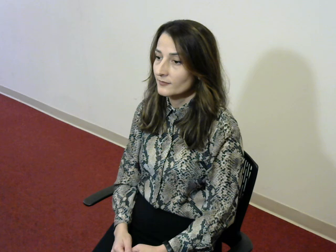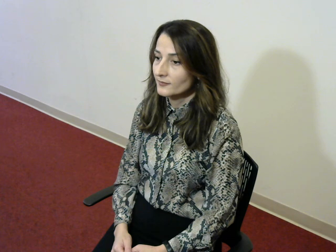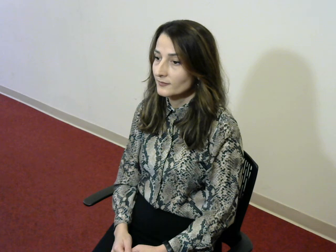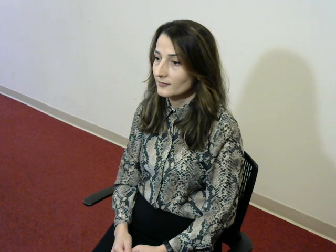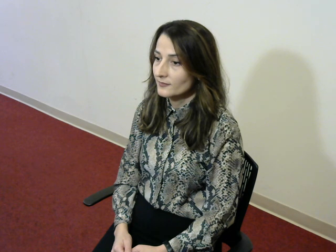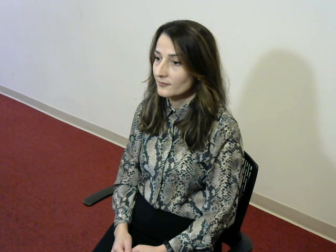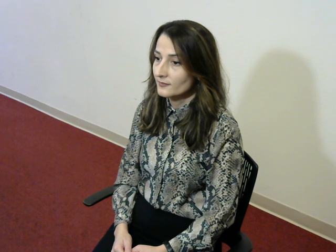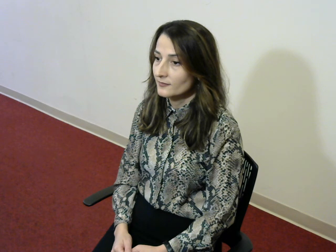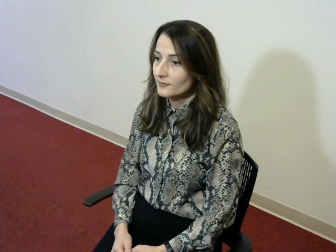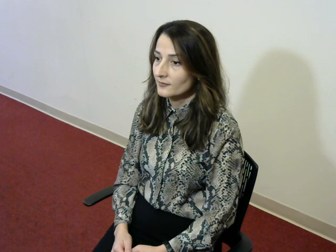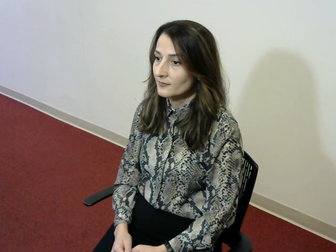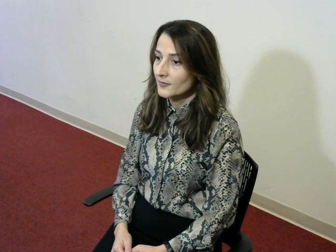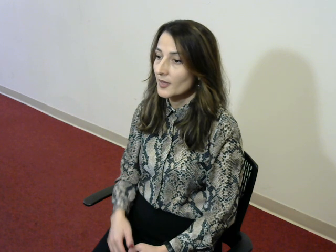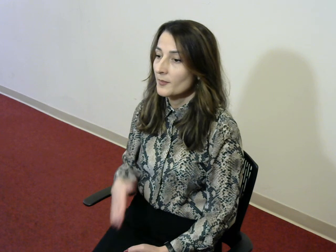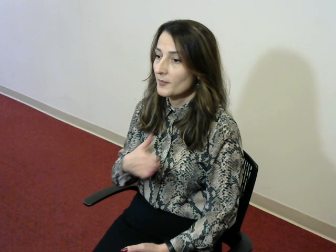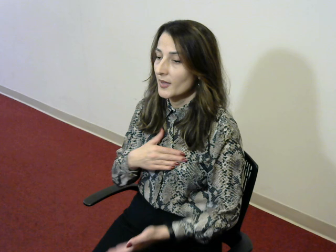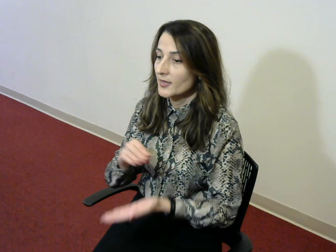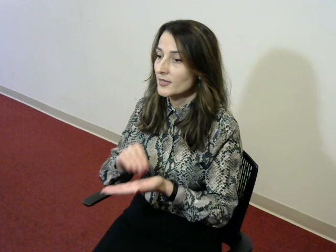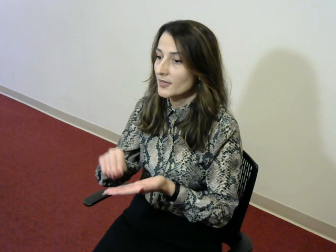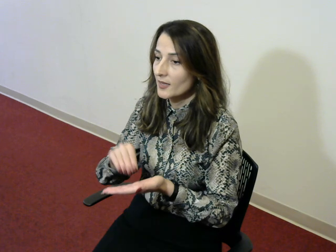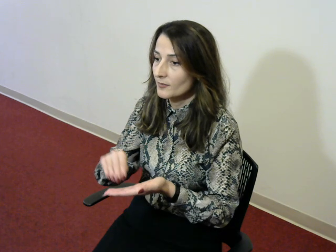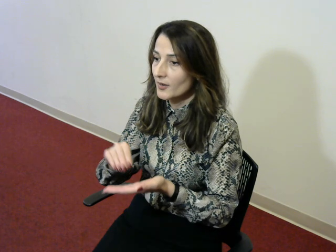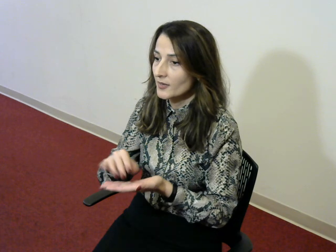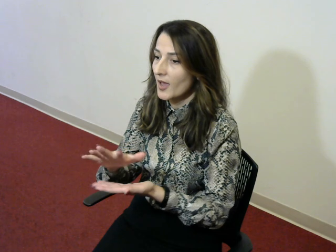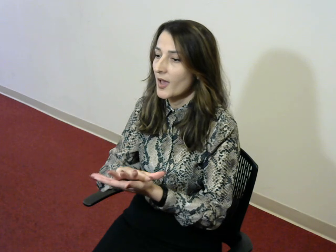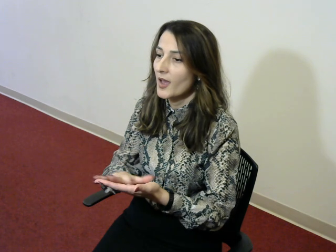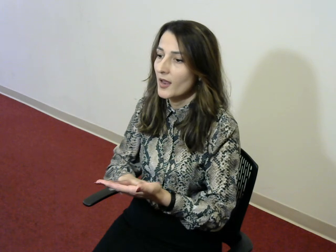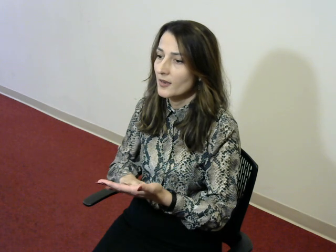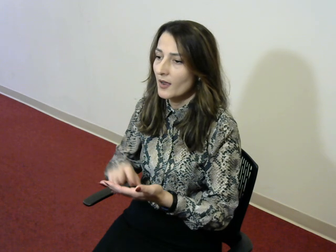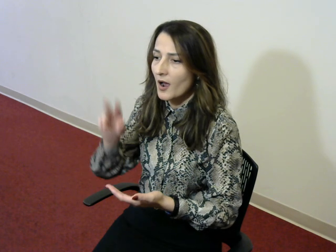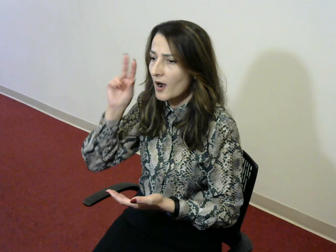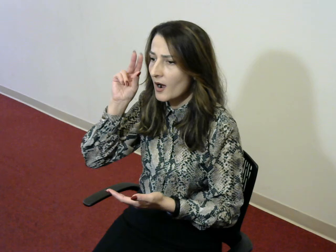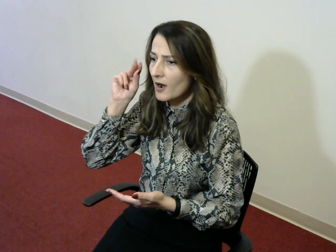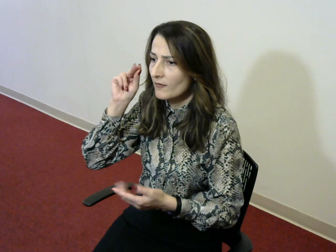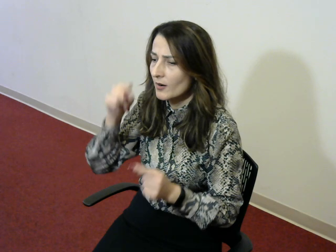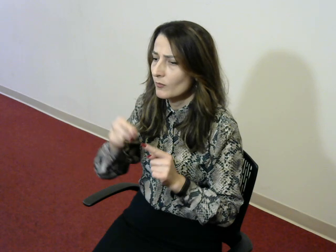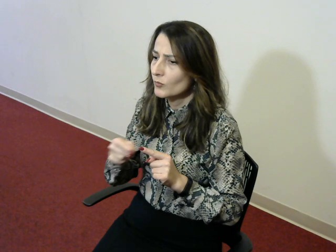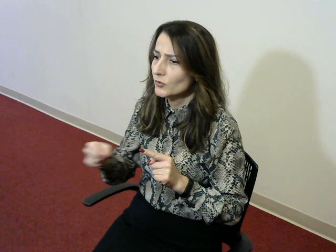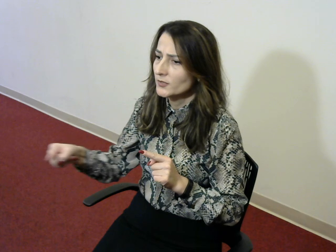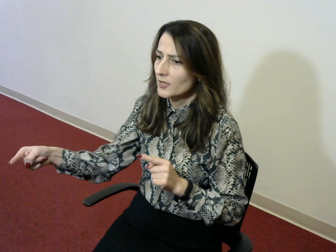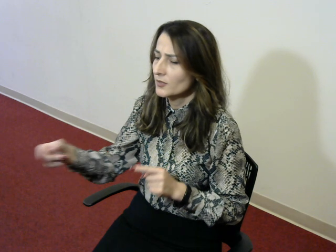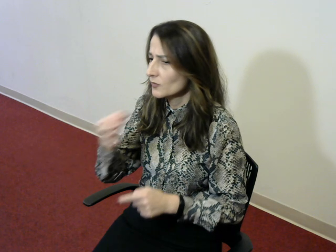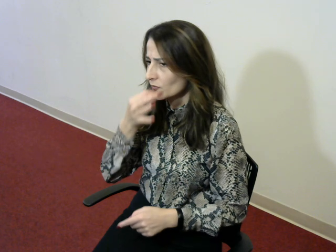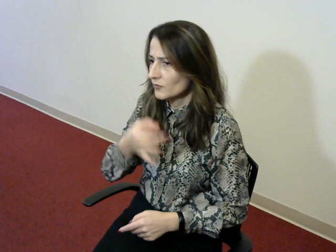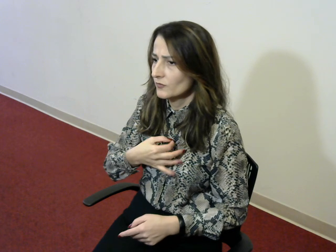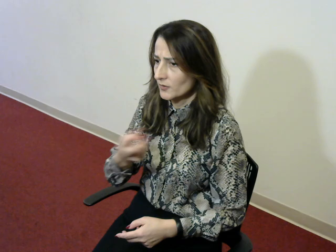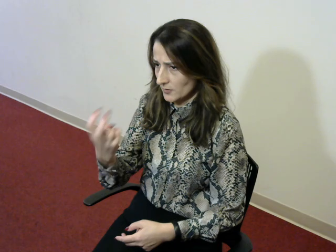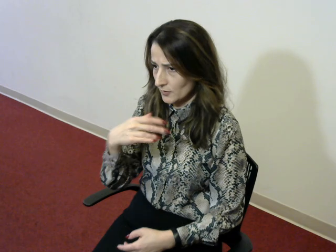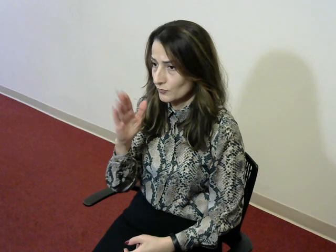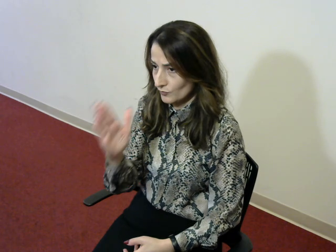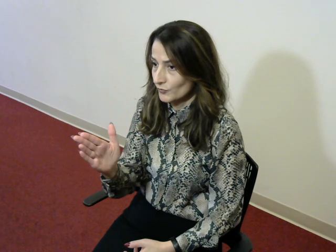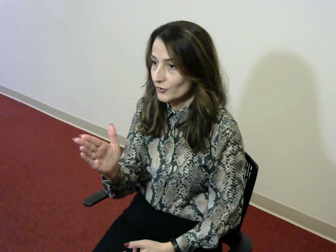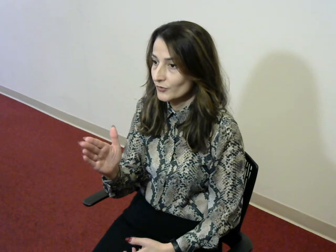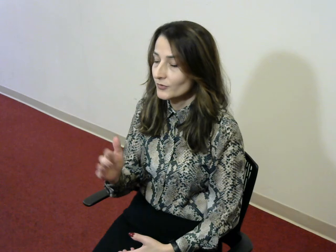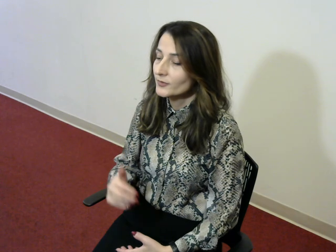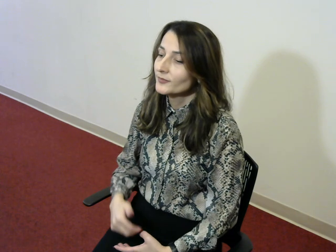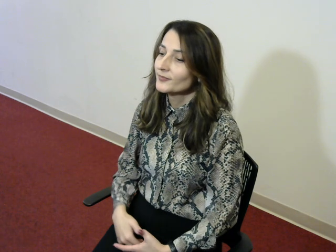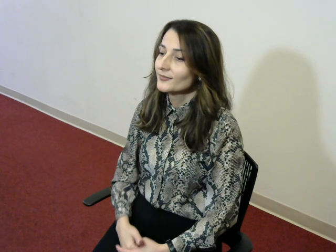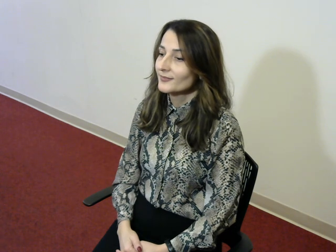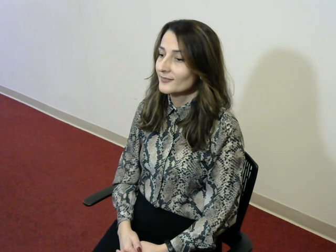Mənim yazdığım ərizəyə hansı müddətdə cavab gələcək?